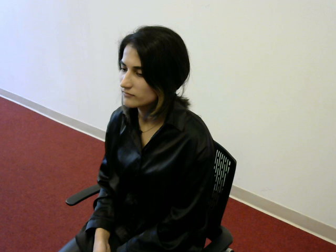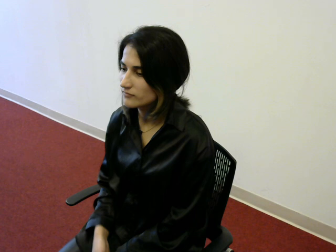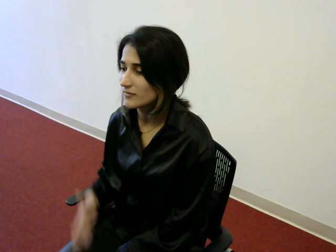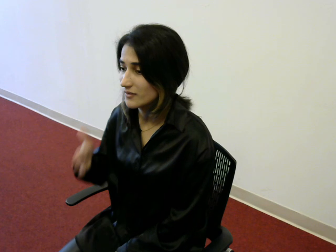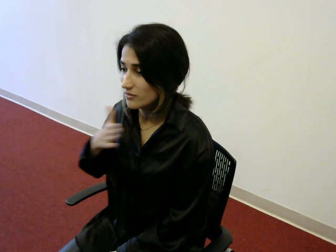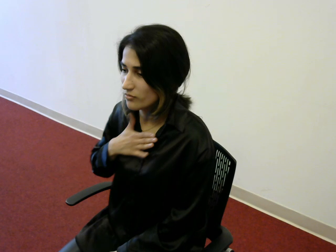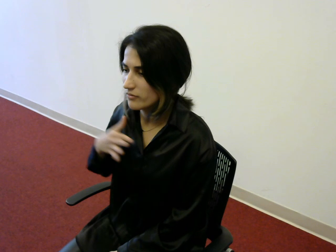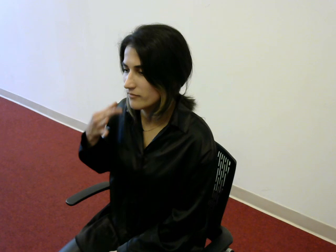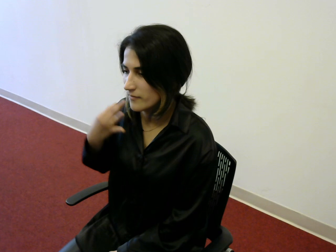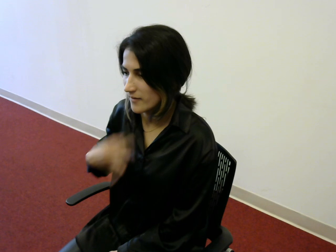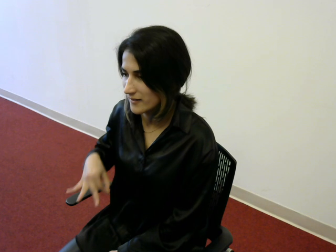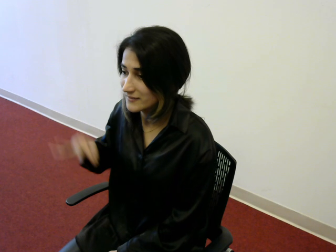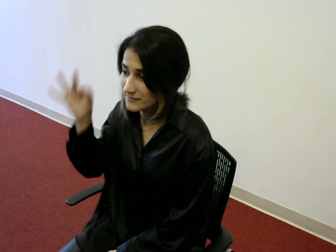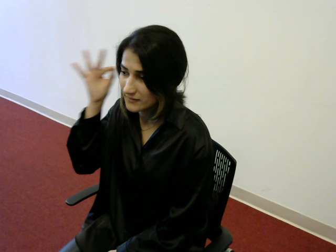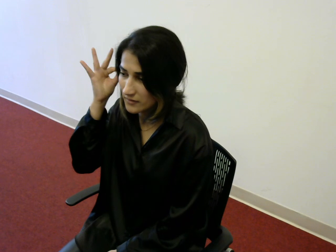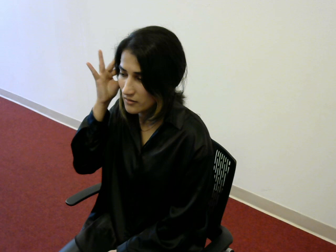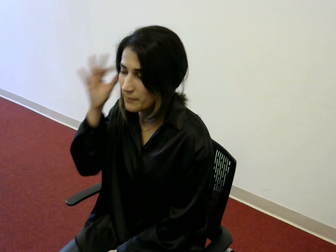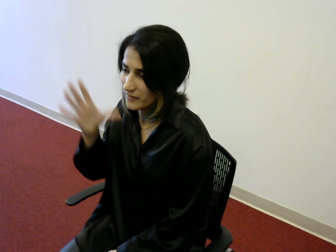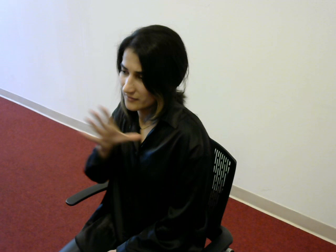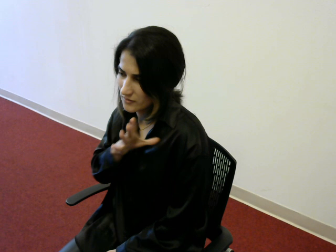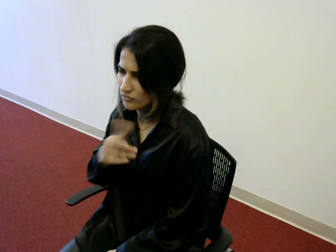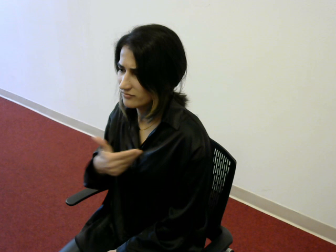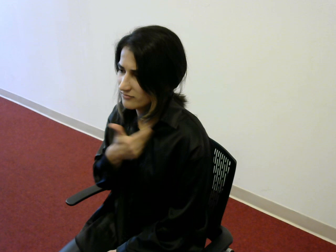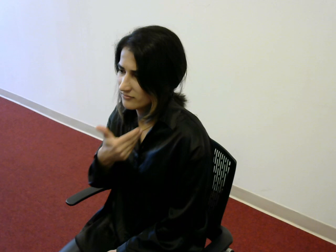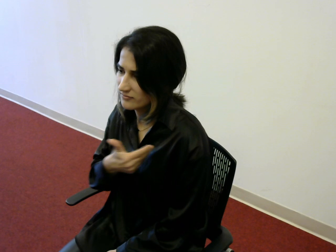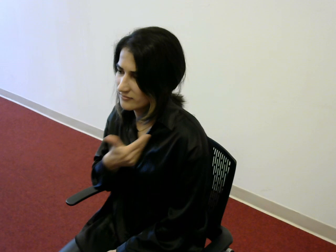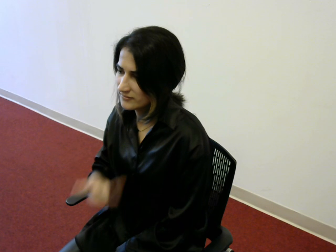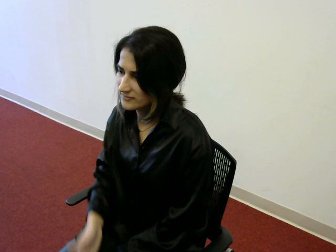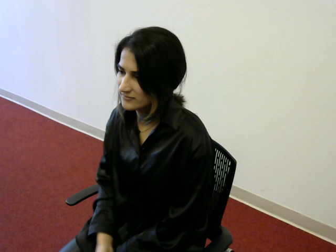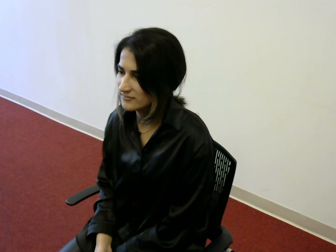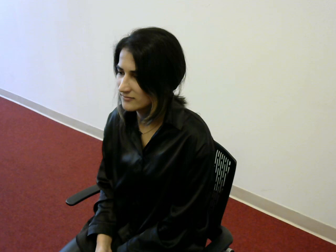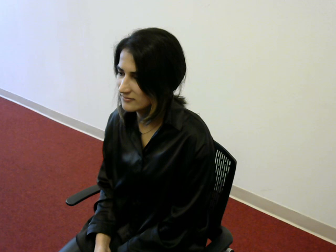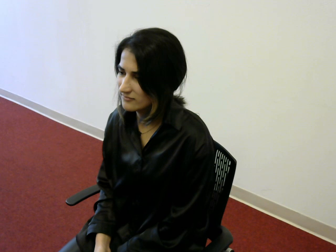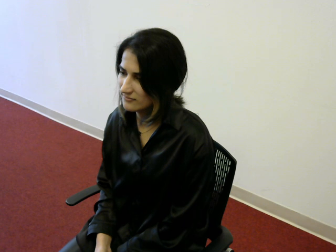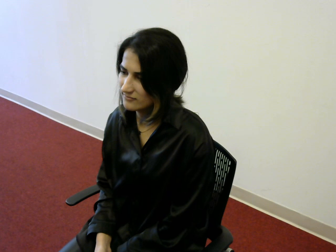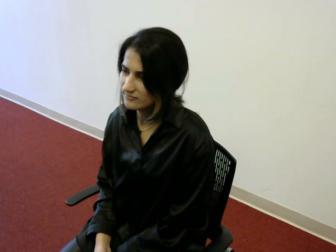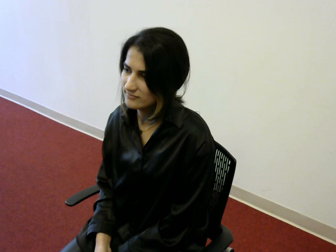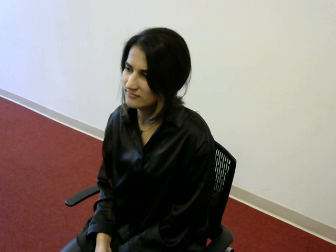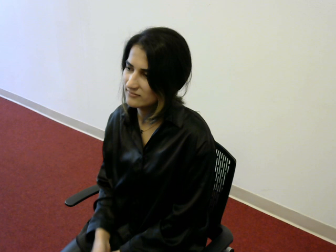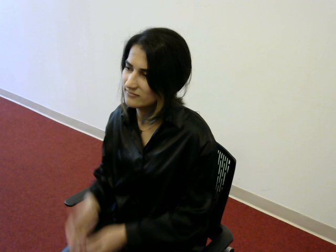Mənim oğlum həkim olmaq istəyir